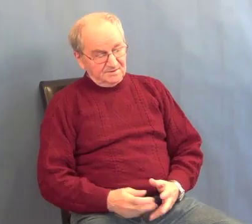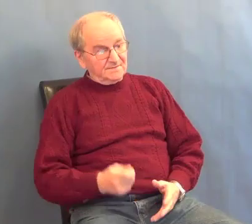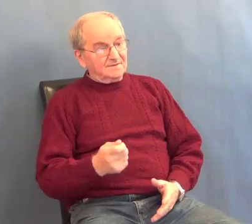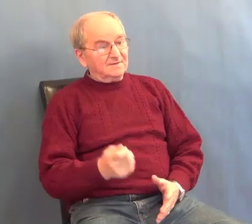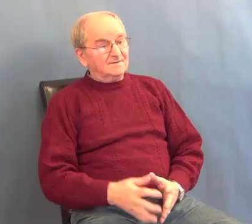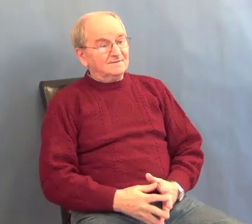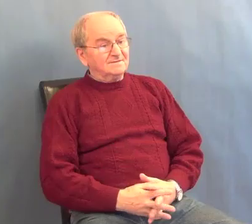Jadę